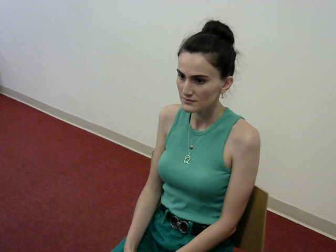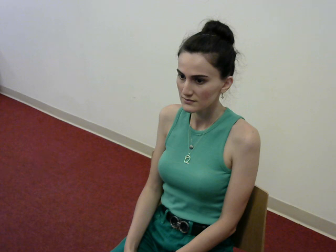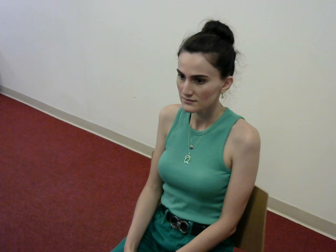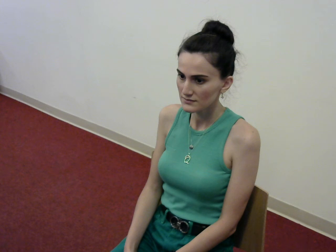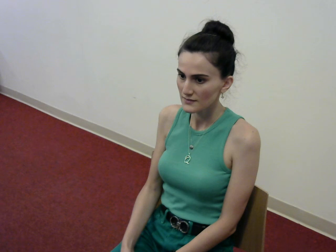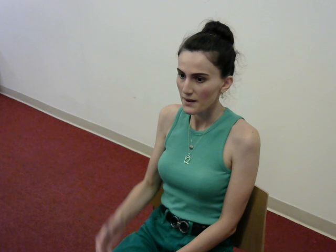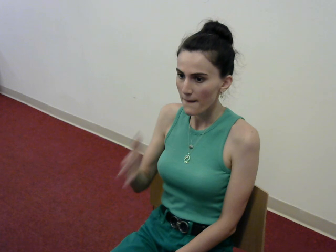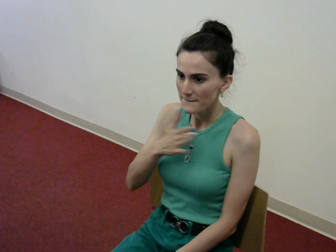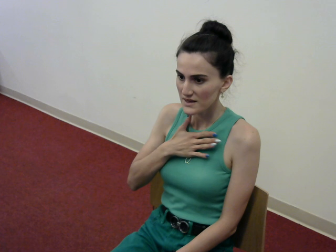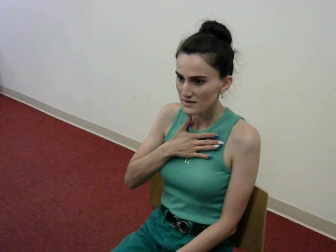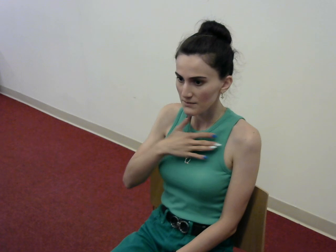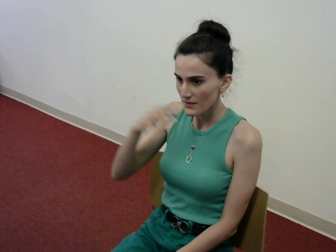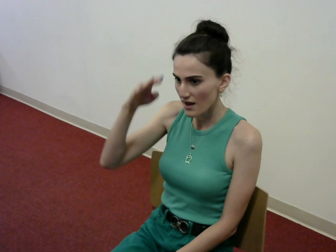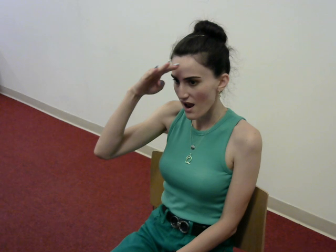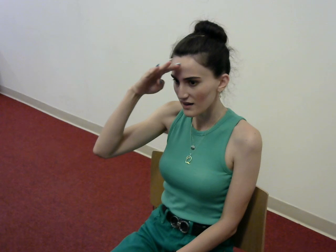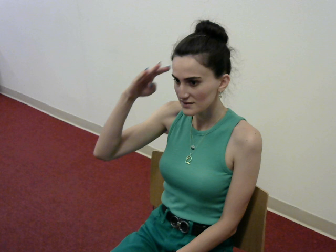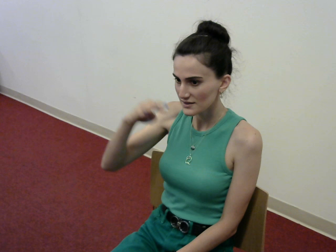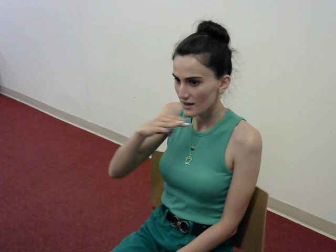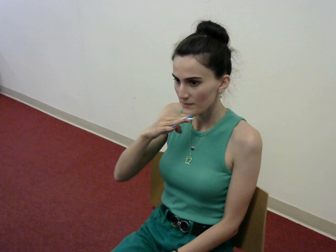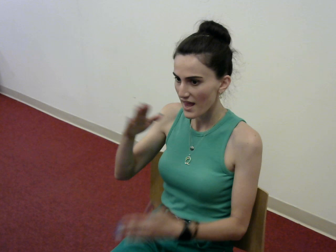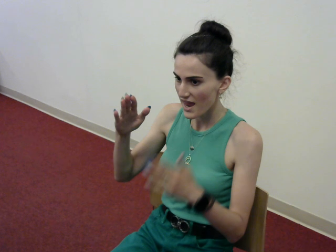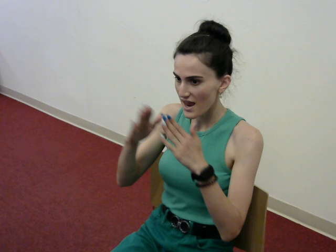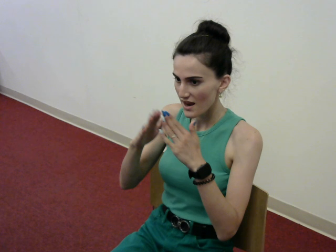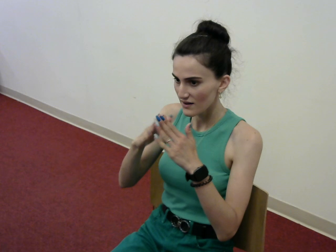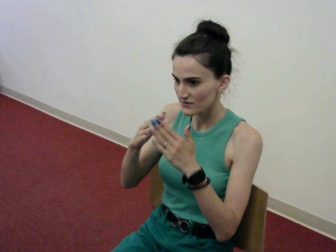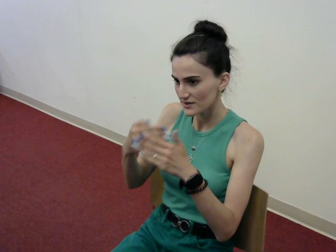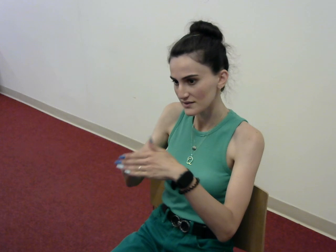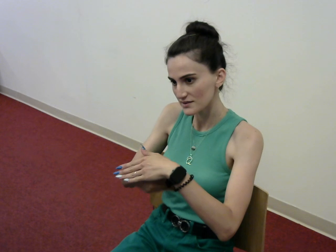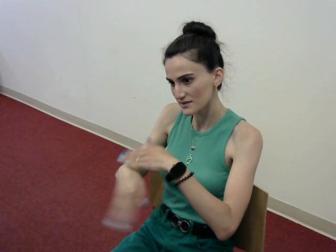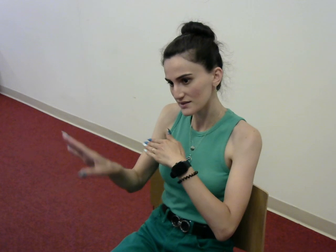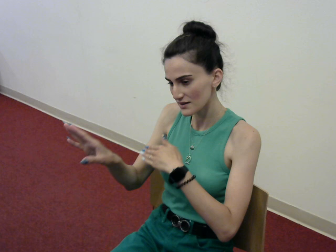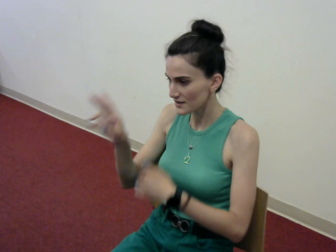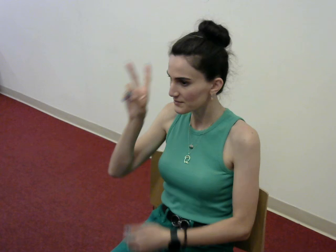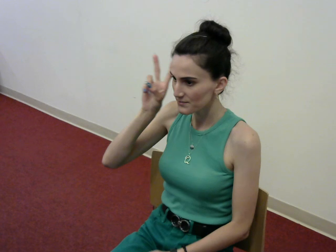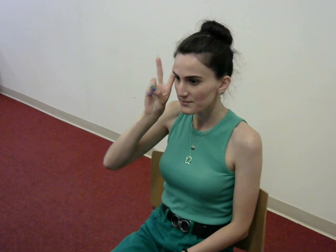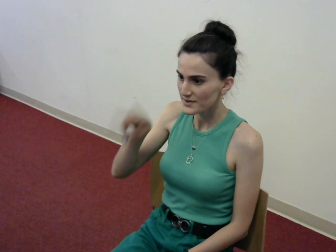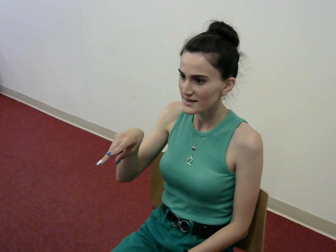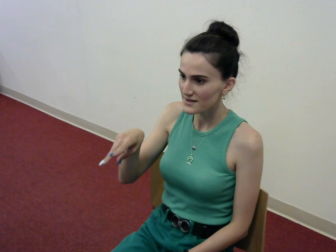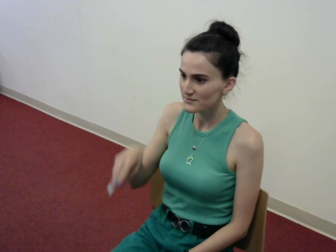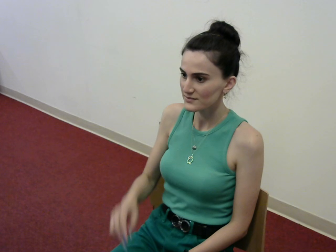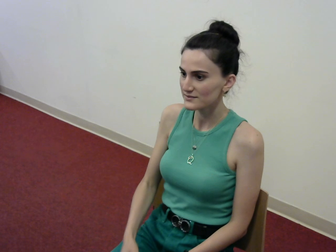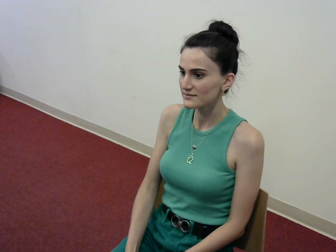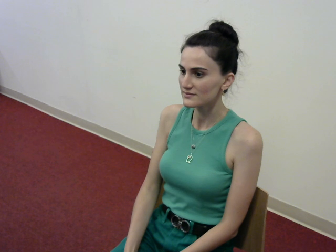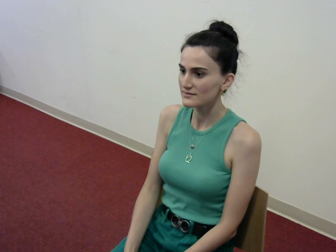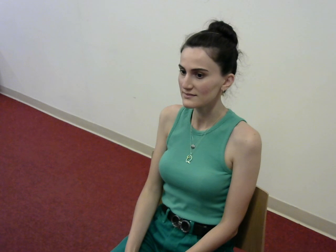Mənim atam evdən çıxa bilmir